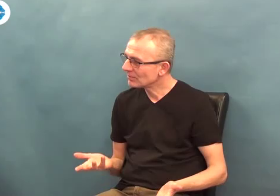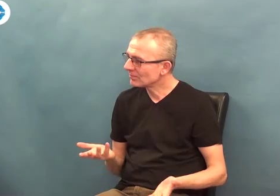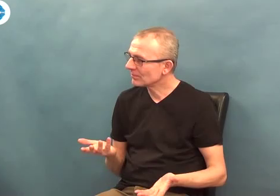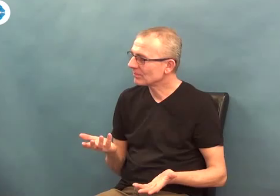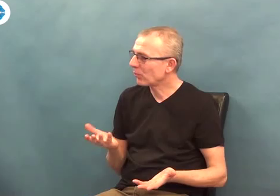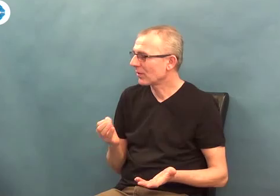Bo mam...